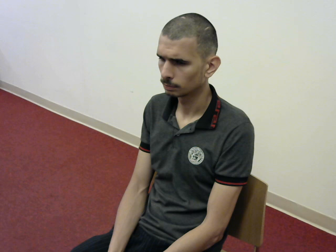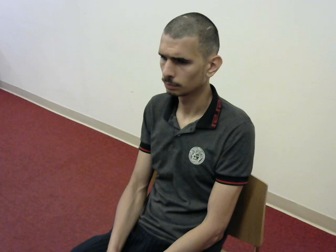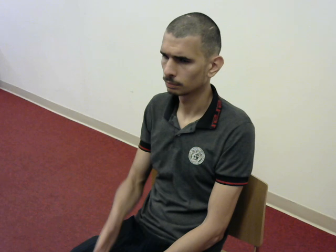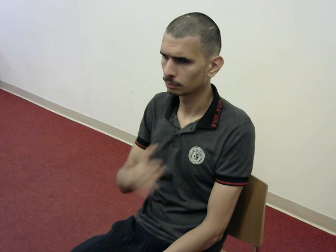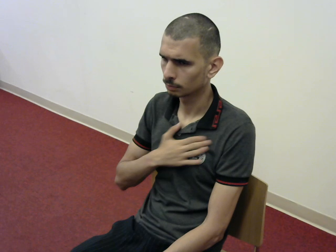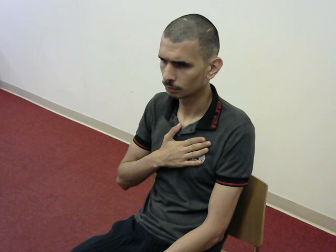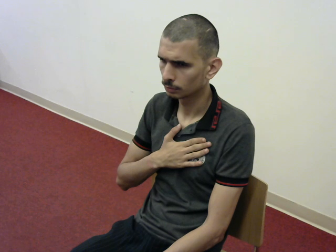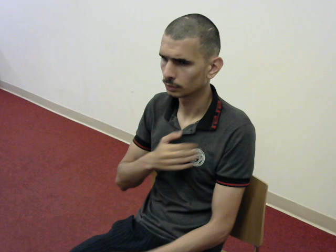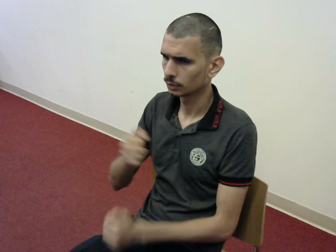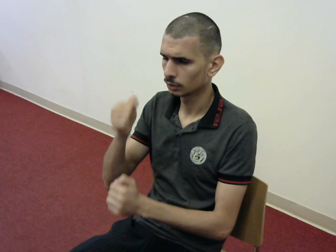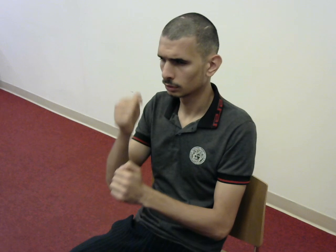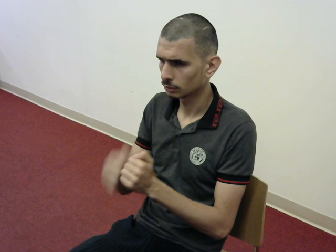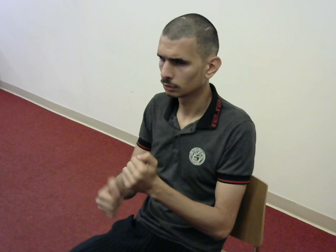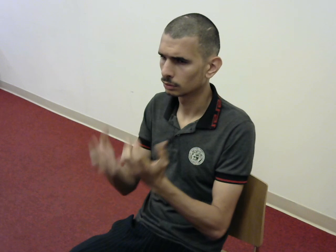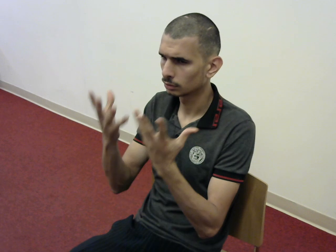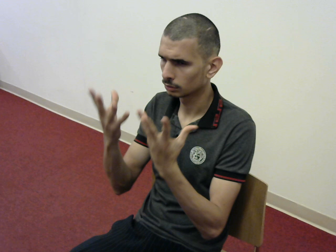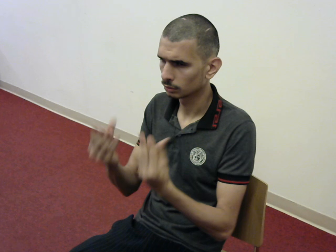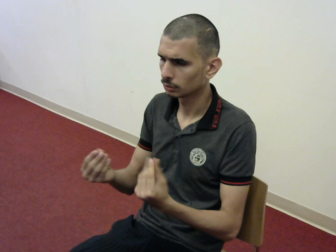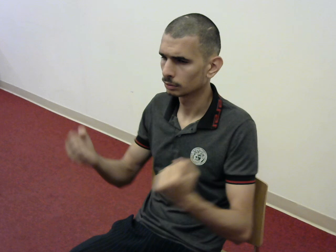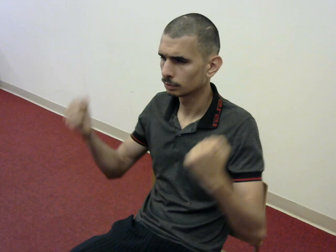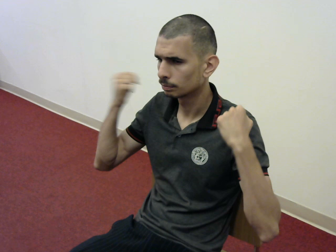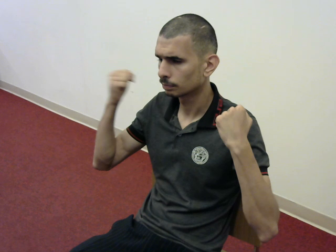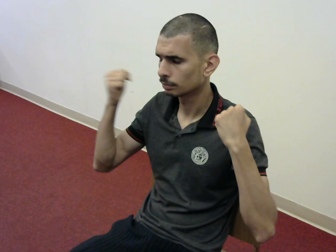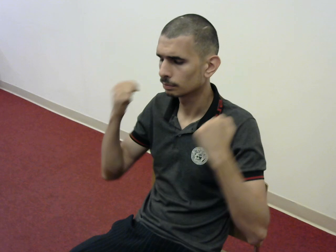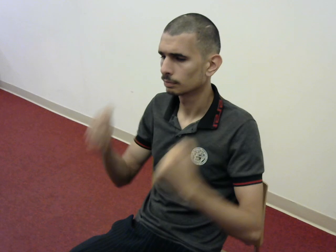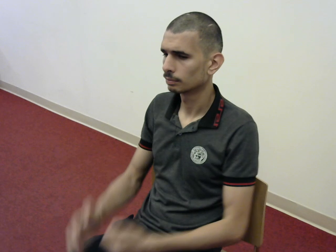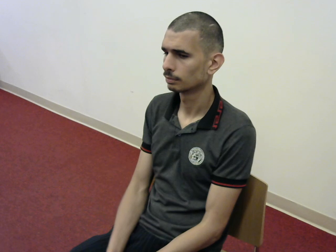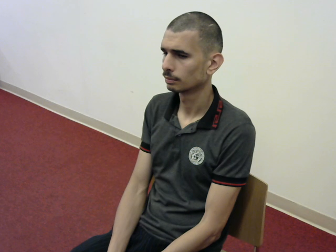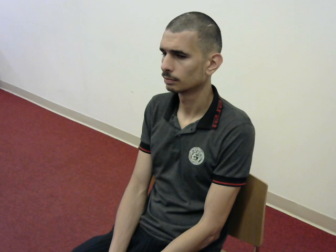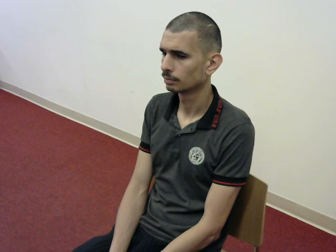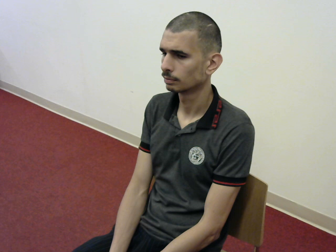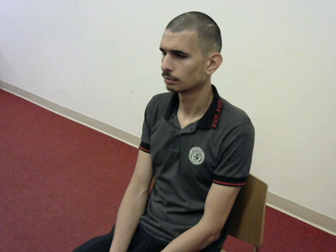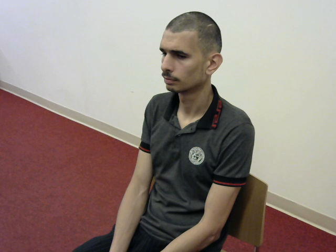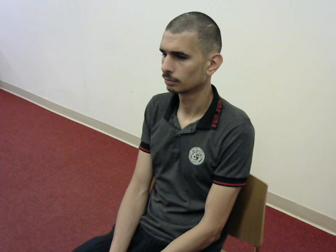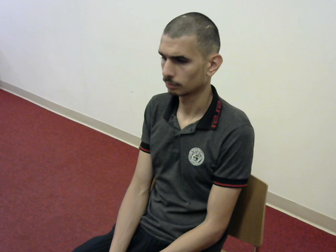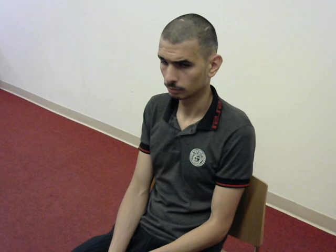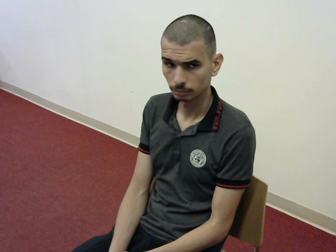Mən hər gün idman edirəm